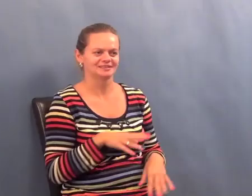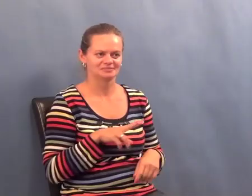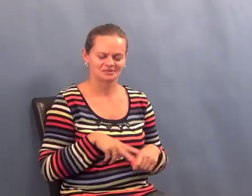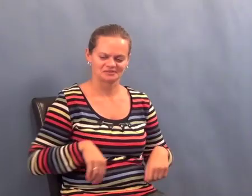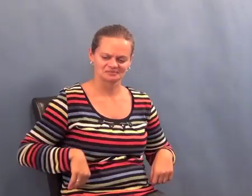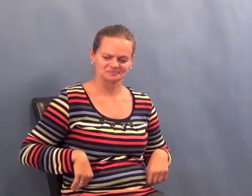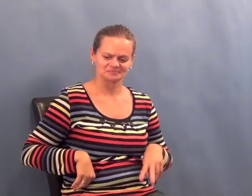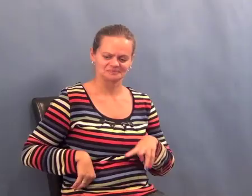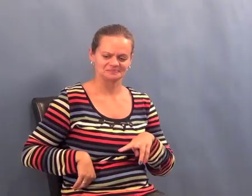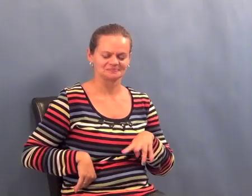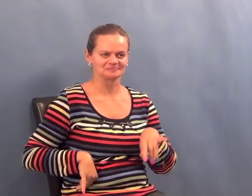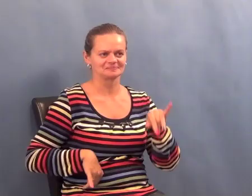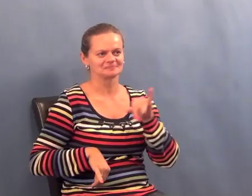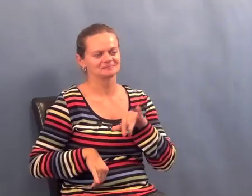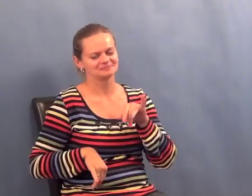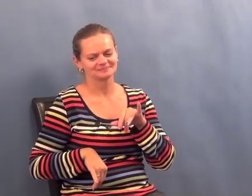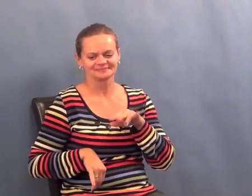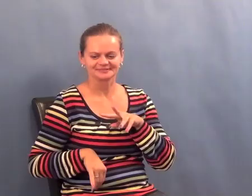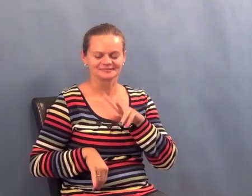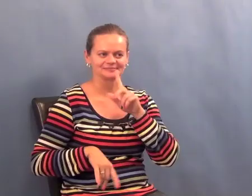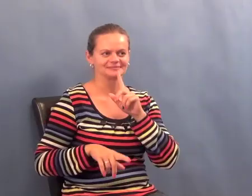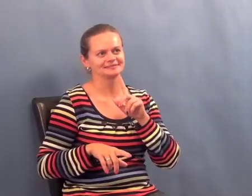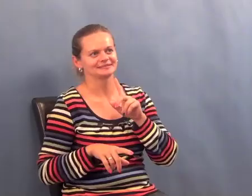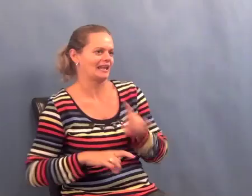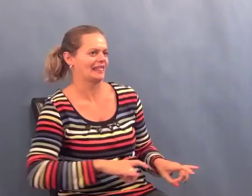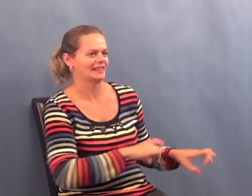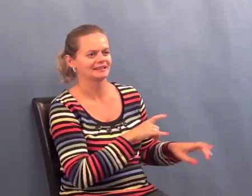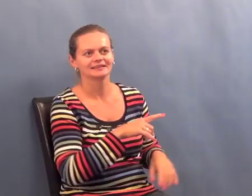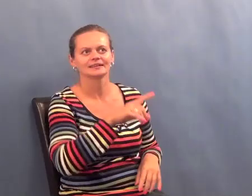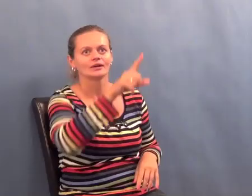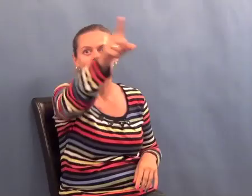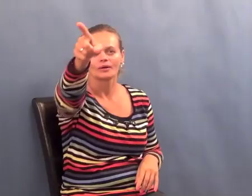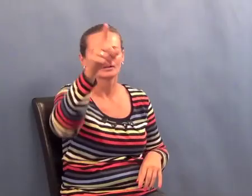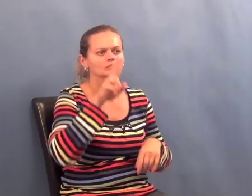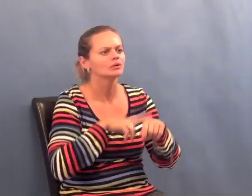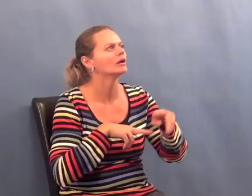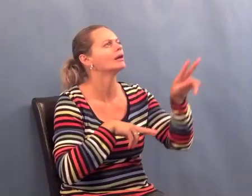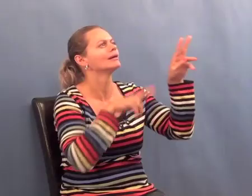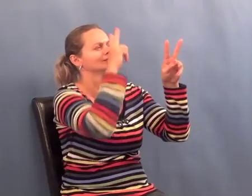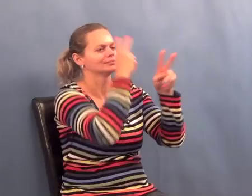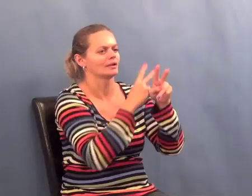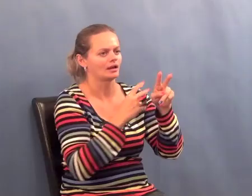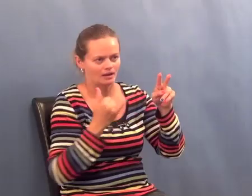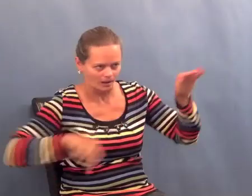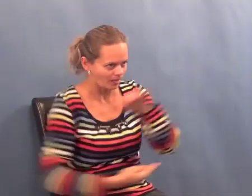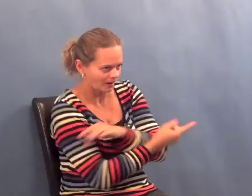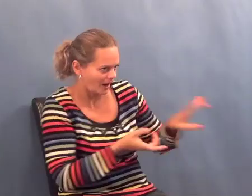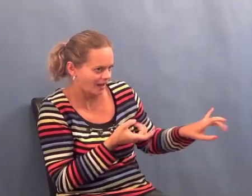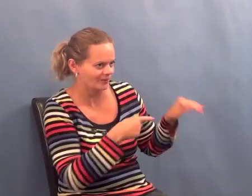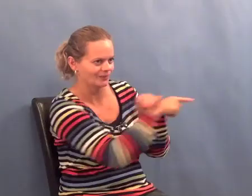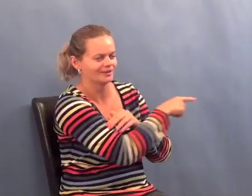Policjant patrzy i zastanawia się. Chłopiec pokazuje mu coś palcem, a gdy policjant się odwraca, ucieka.